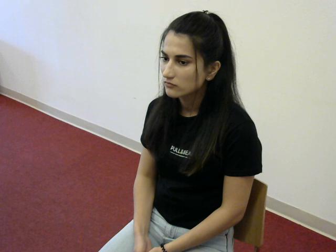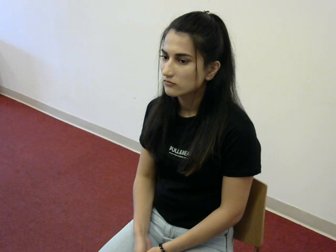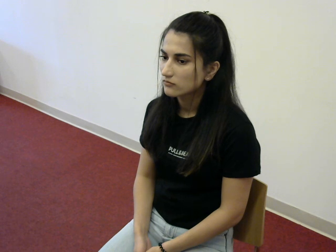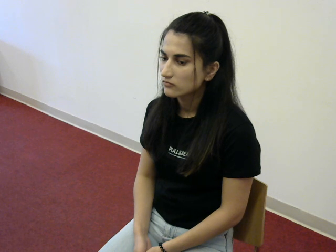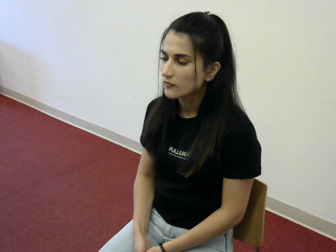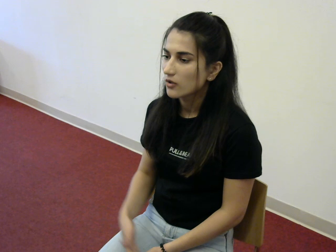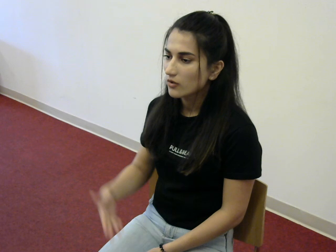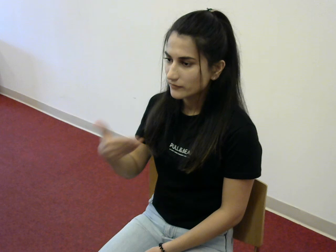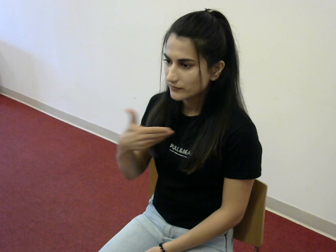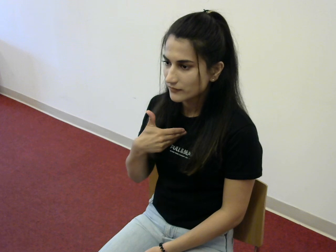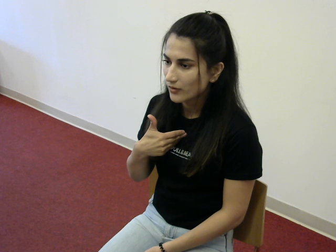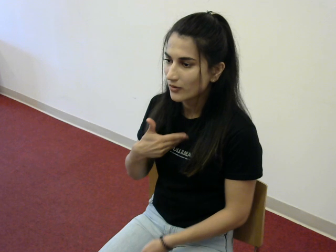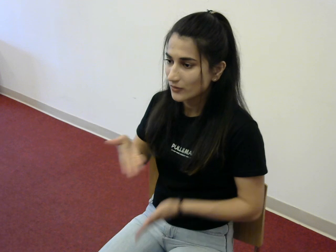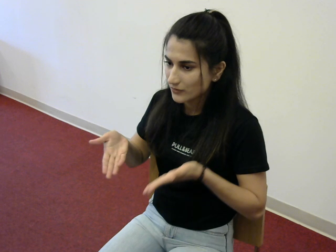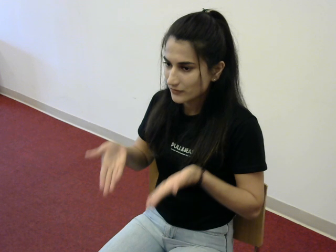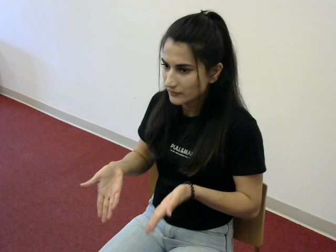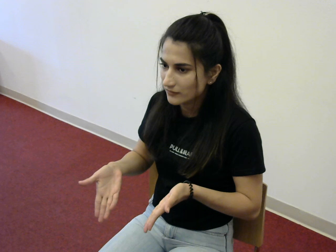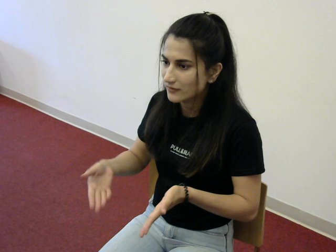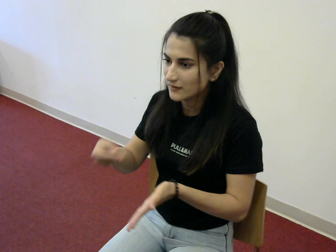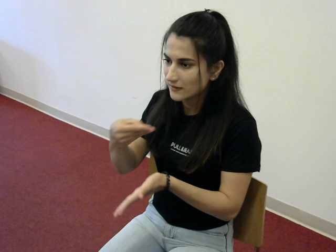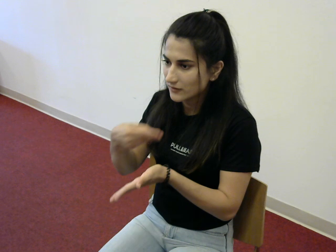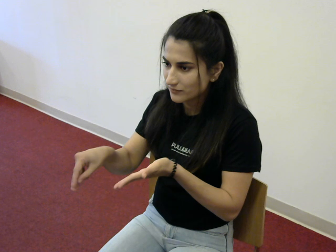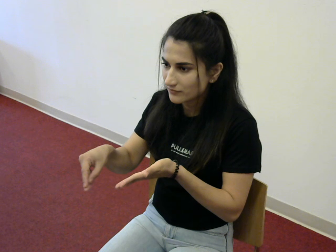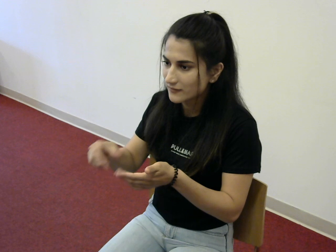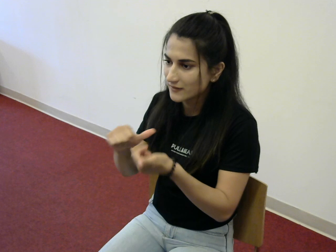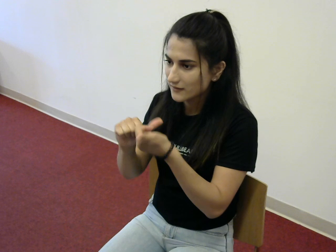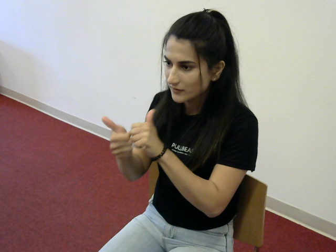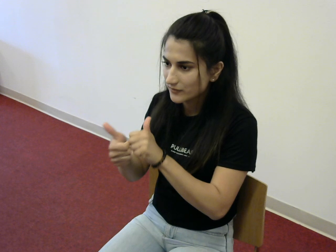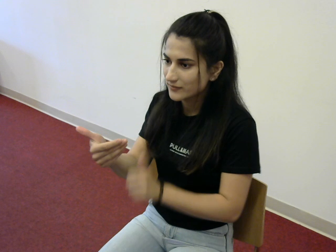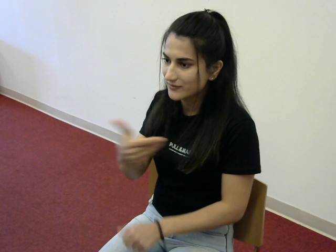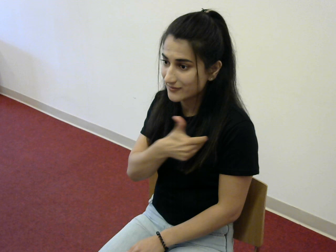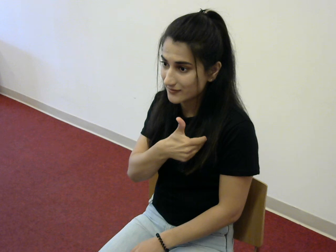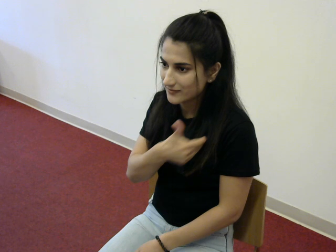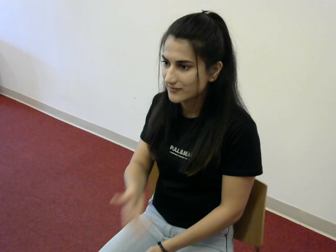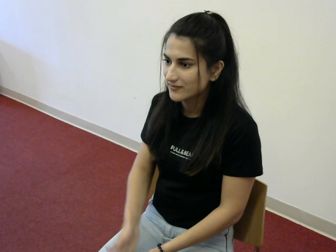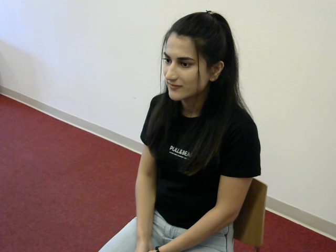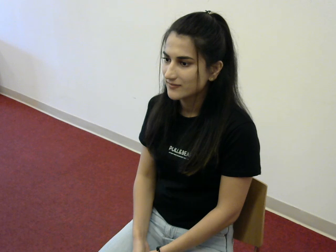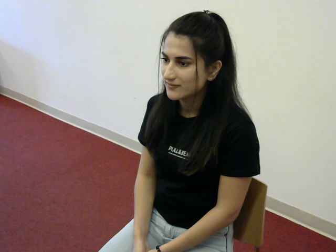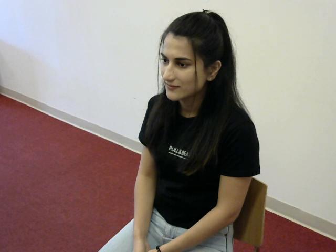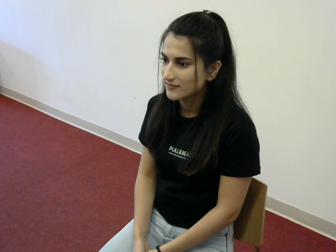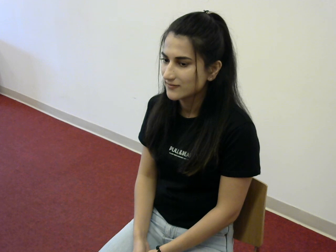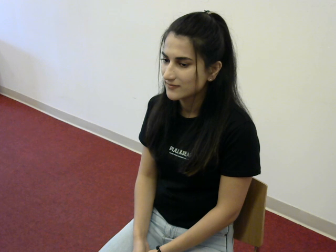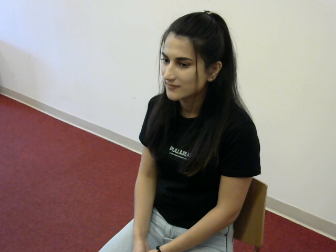Mən buradan aldıqlarımı dəyişmək istəyirəm